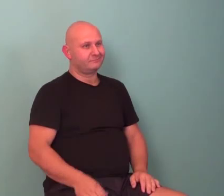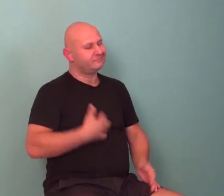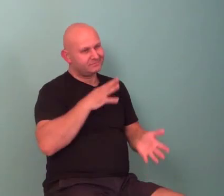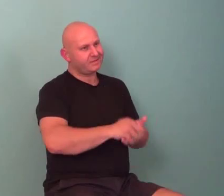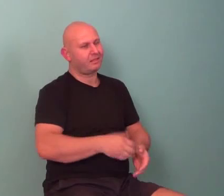Jestem zajęty.